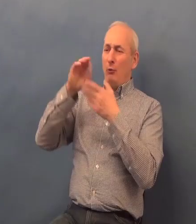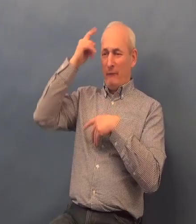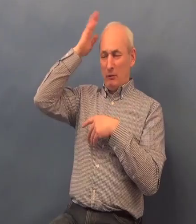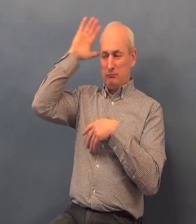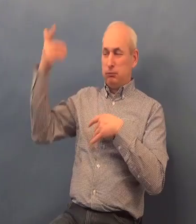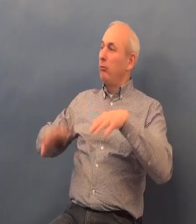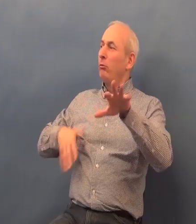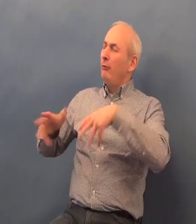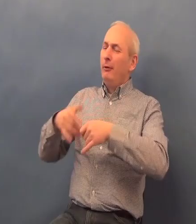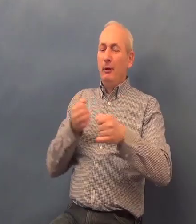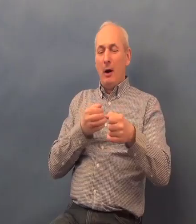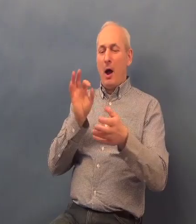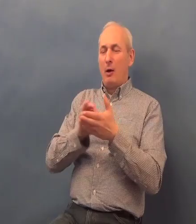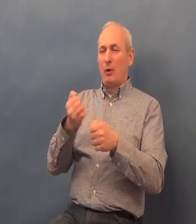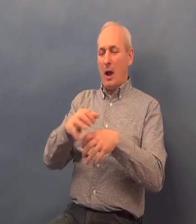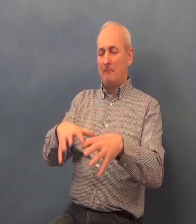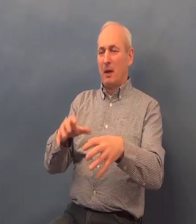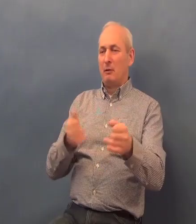Dziewczyna go rozkojarzyła, nie patrzył na drogę, a właśnie tam był kamień, uderza w niego rowerem.